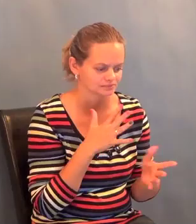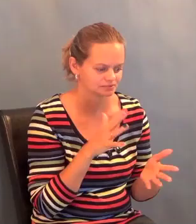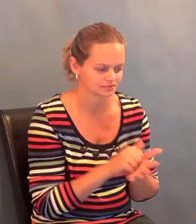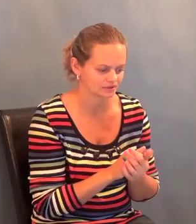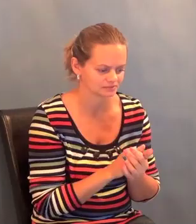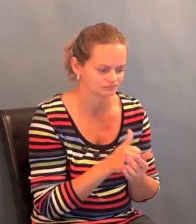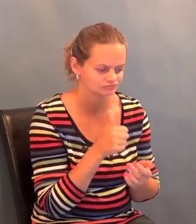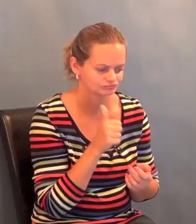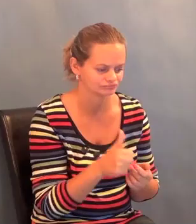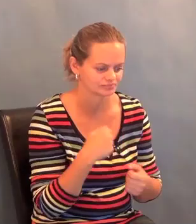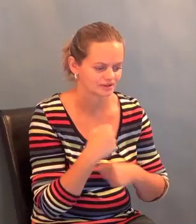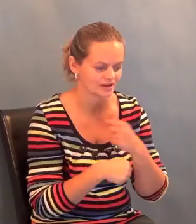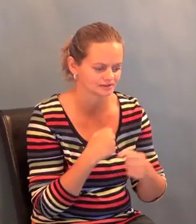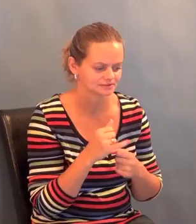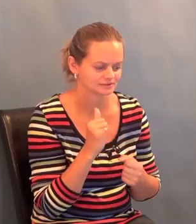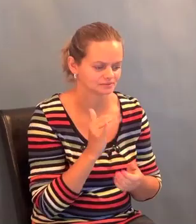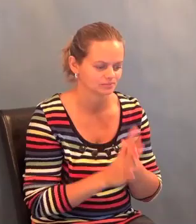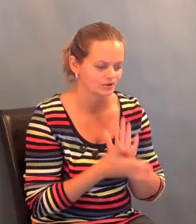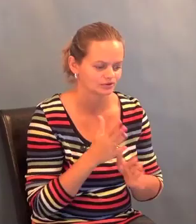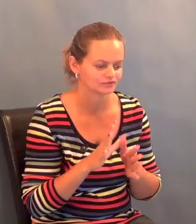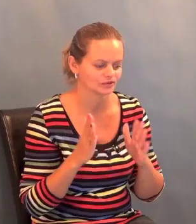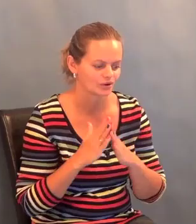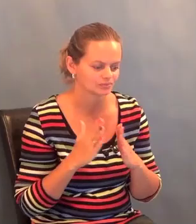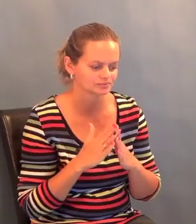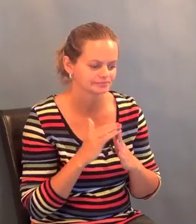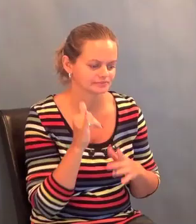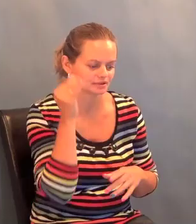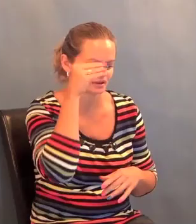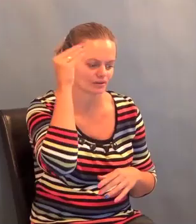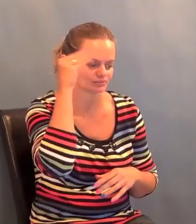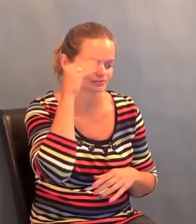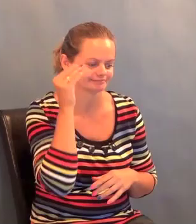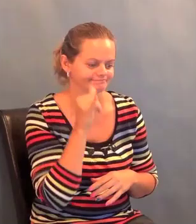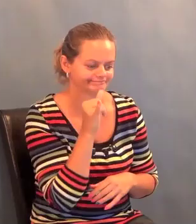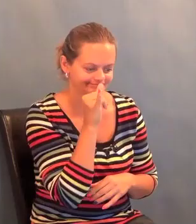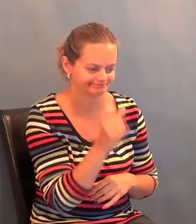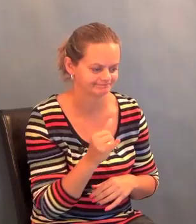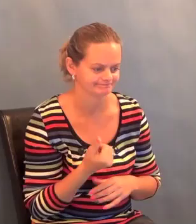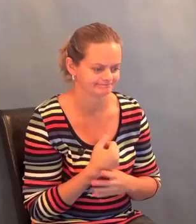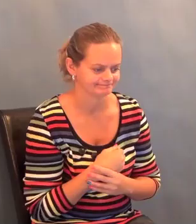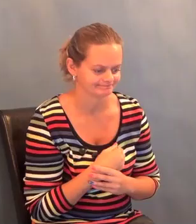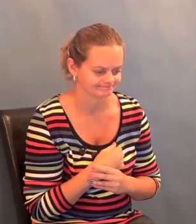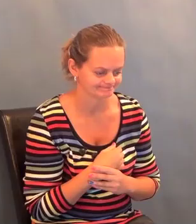Mam zajęte, pracuję, sprzątam dom i uczę się.